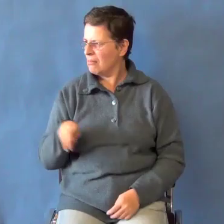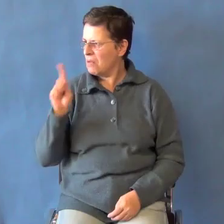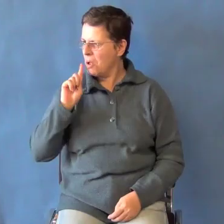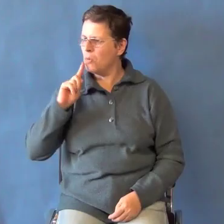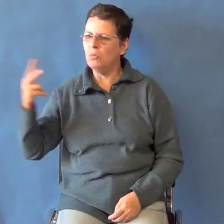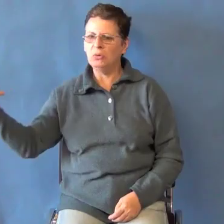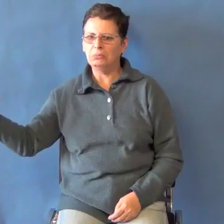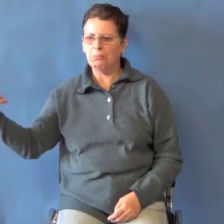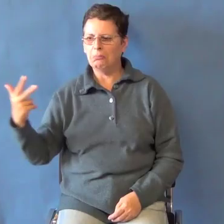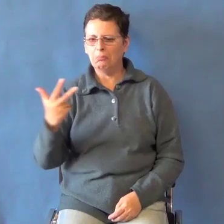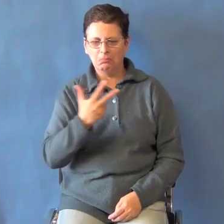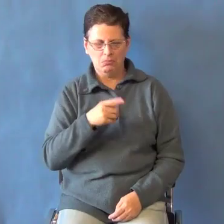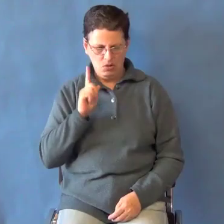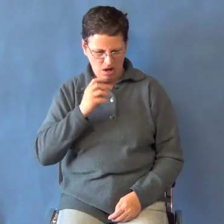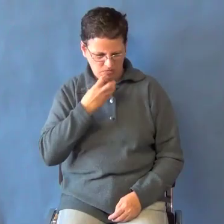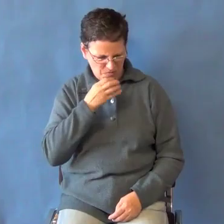Przechodzi trzech chłopców jedzących gruszki.